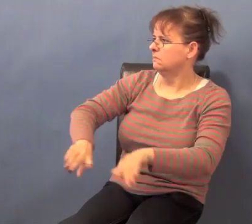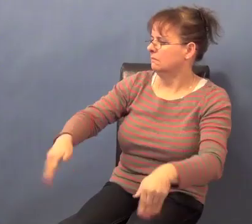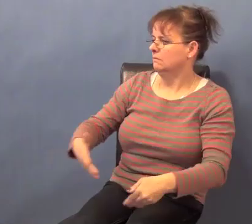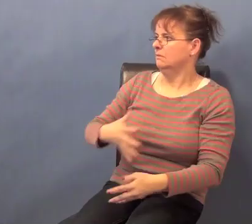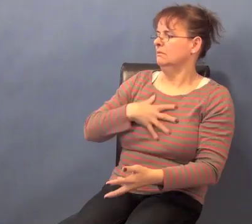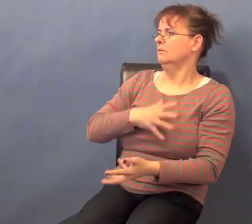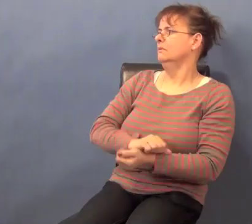Dziura w ziemi.